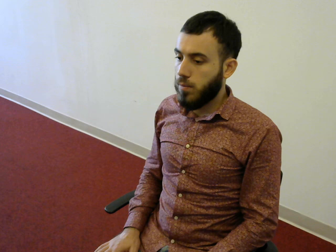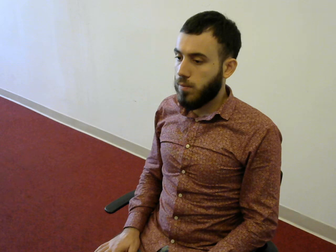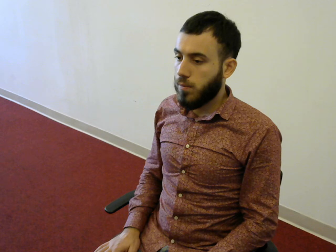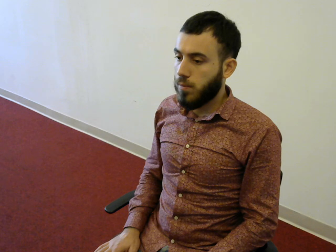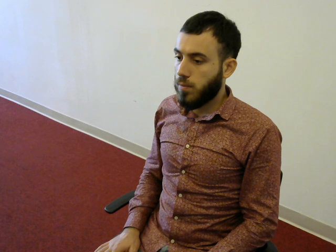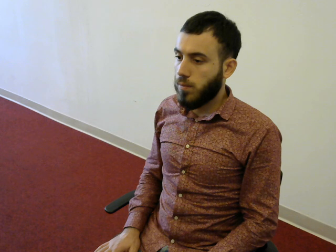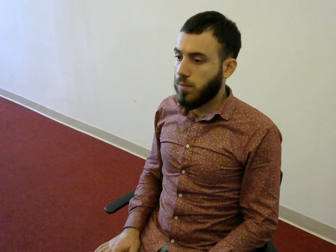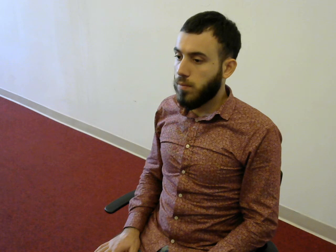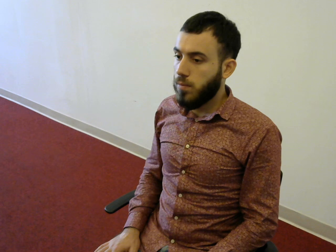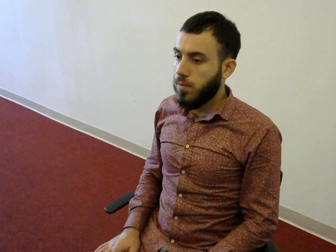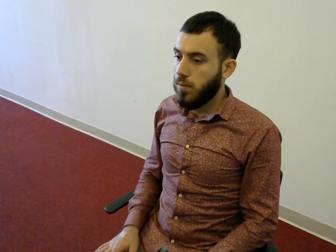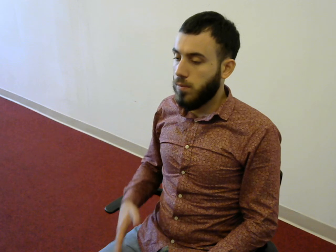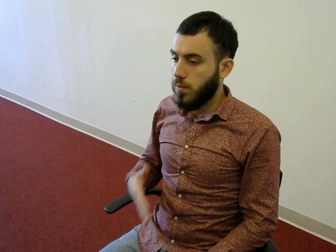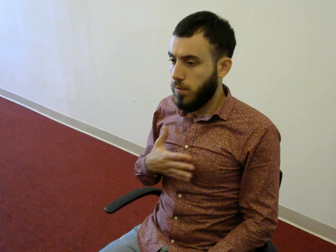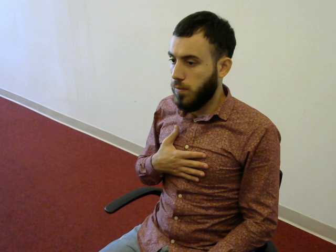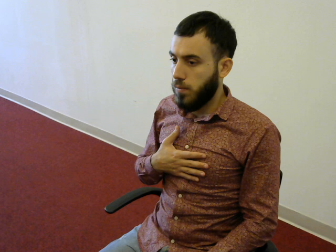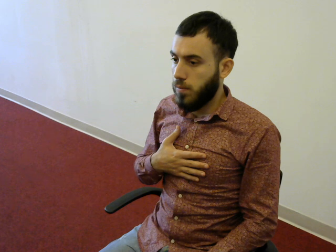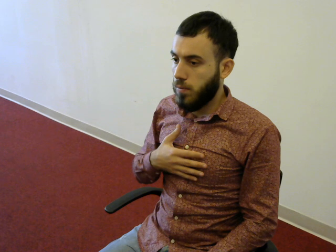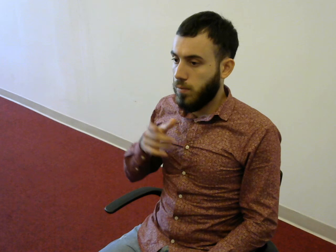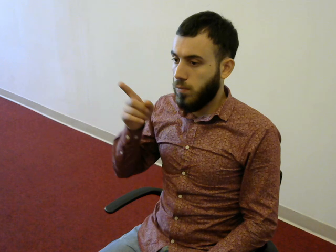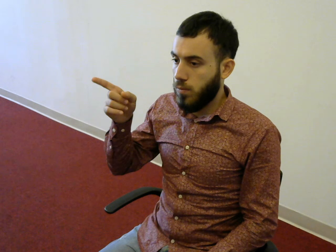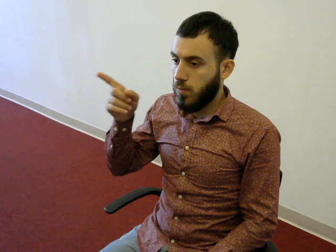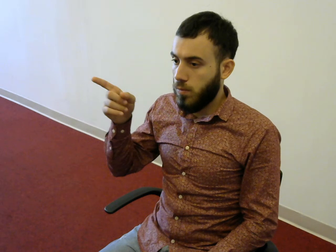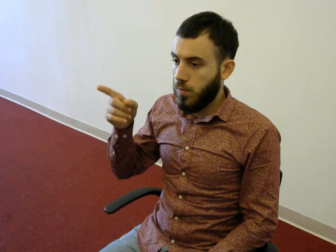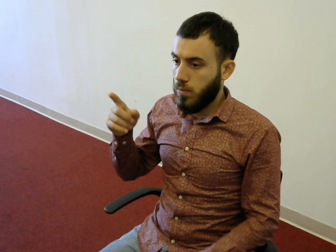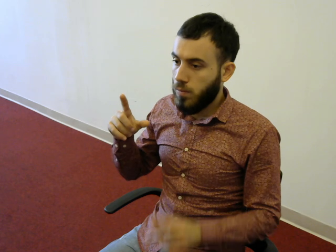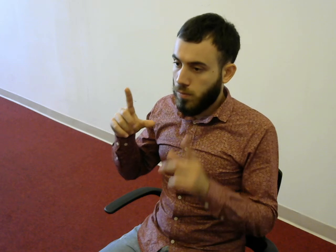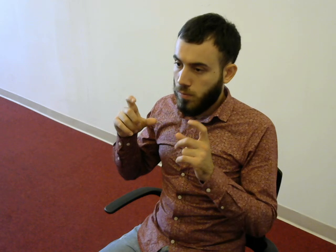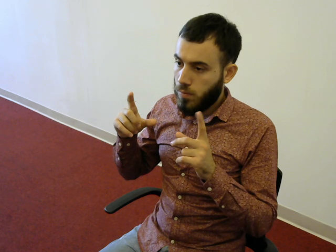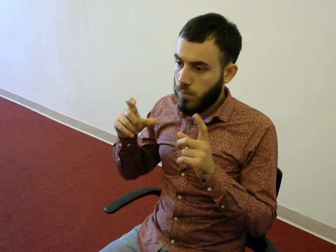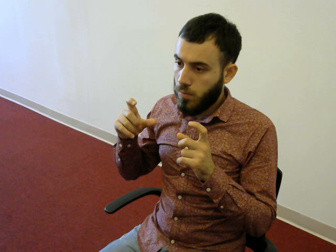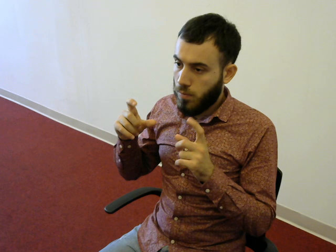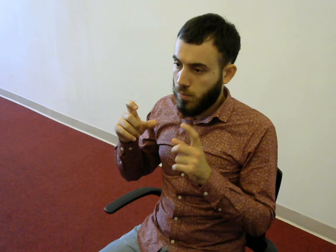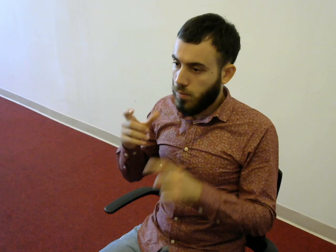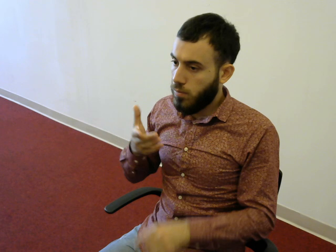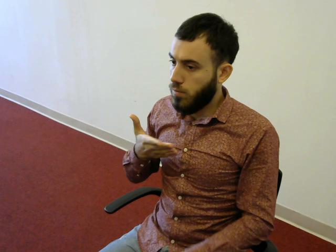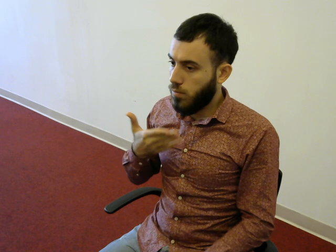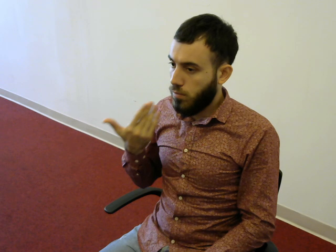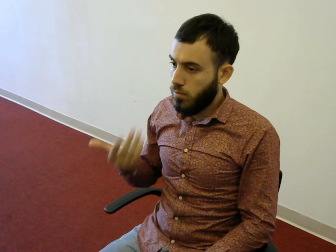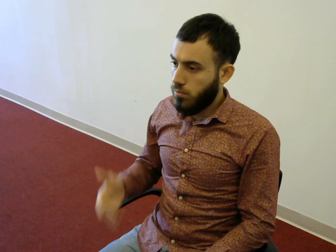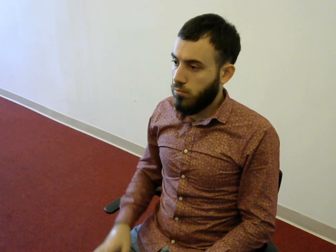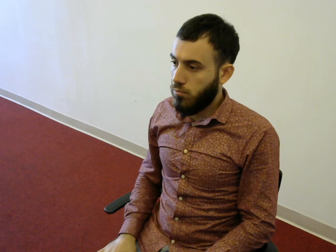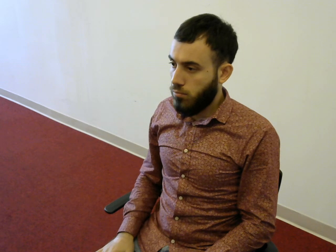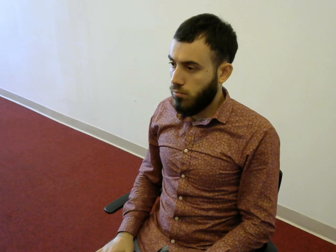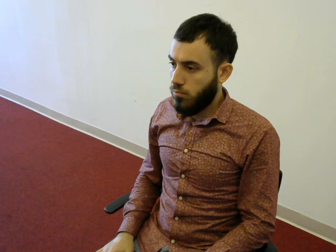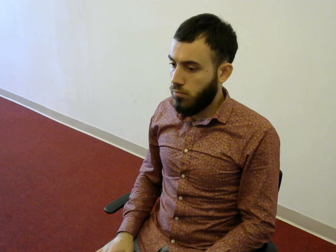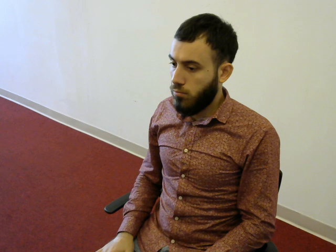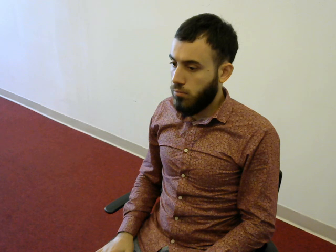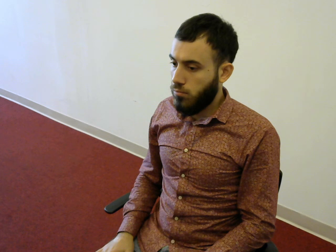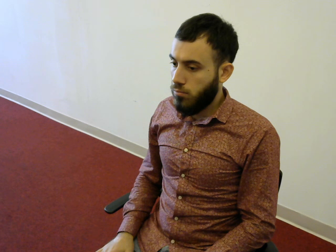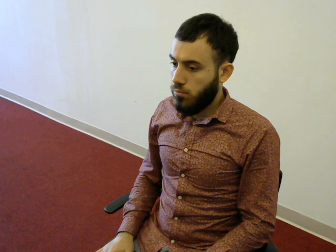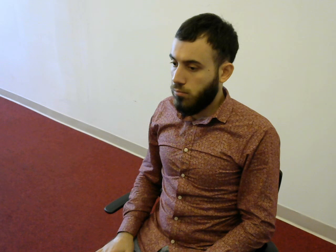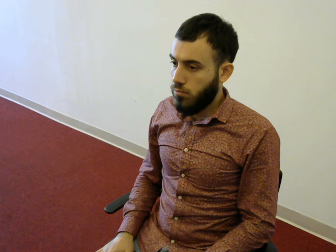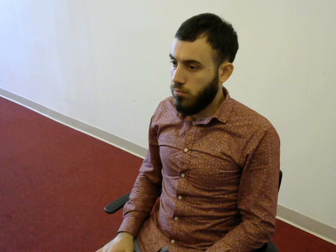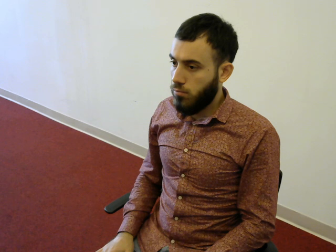Məndə onun şəkli yoxdur